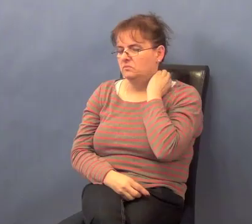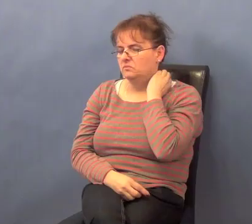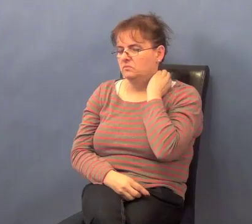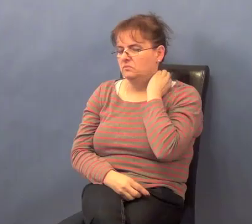Tak.